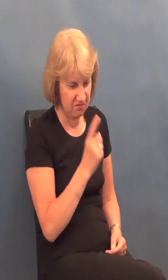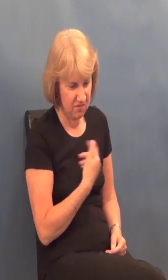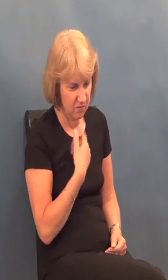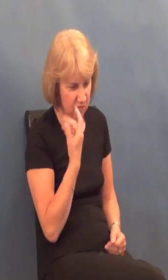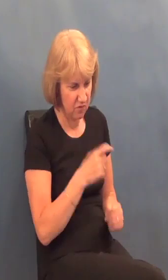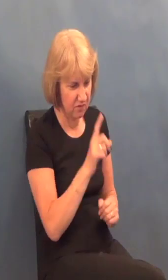Nie wiem, co to jest.